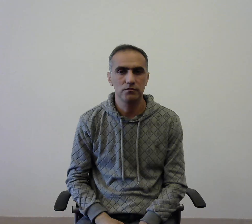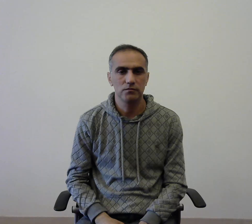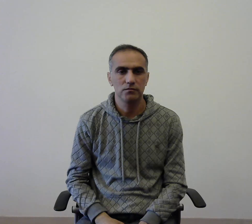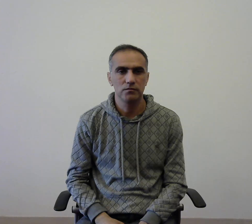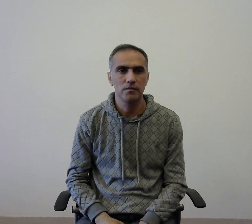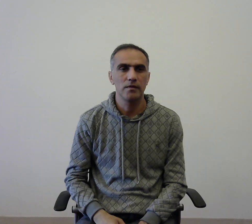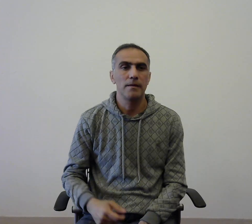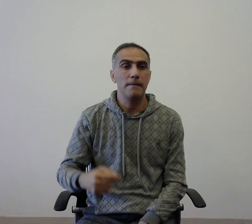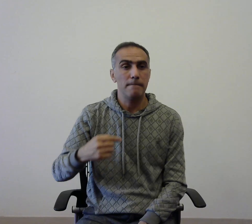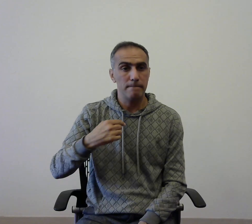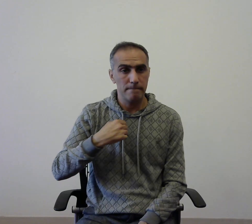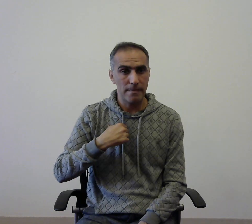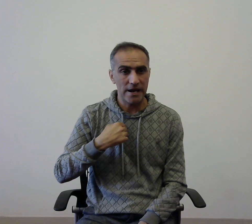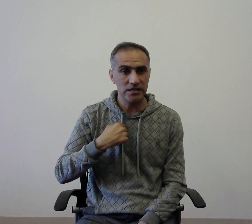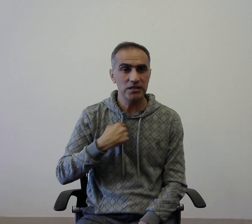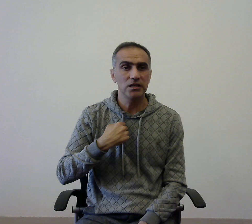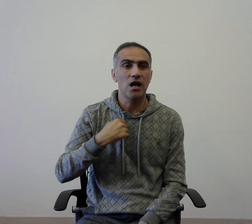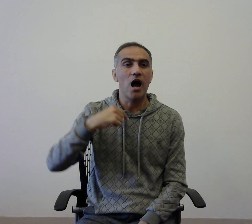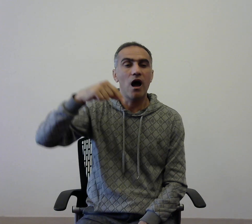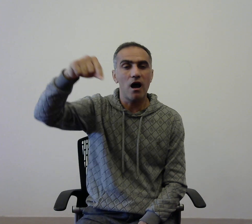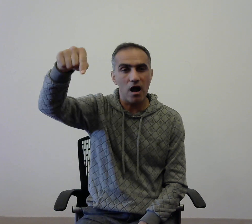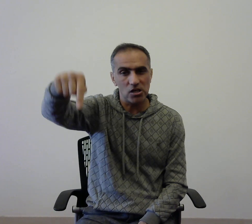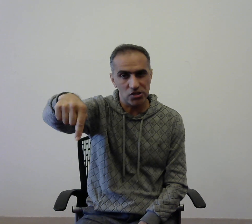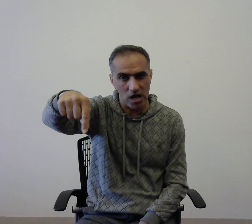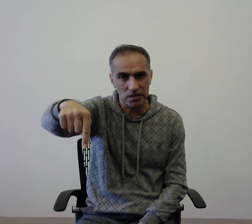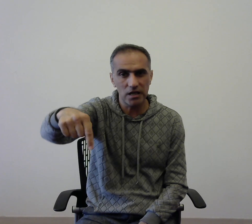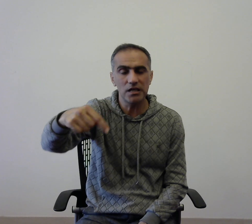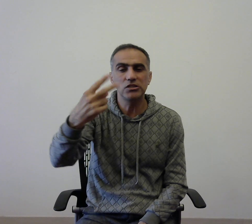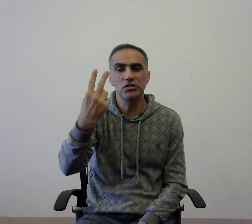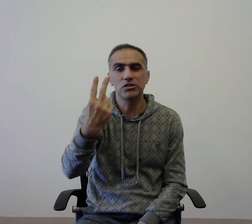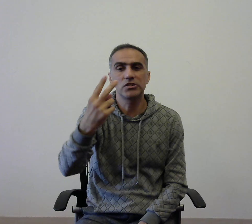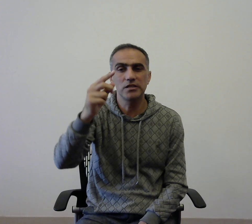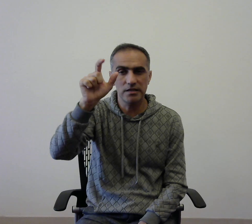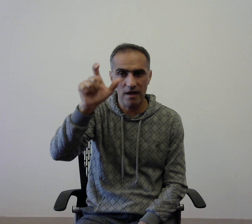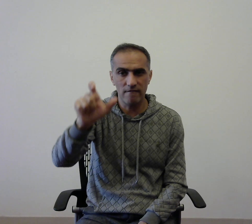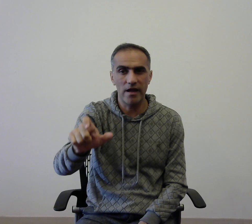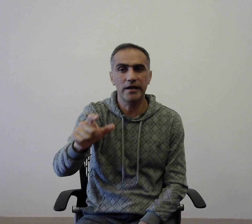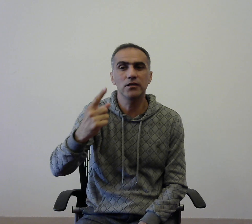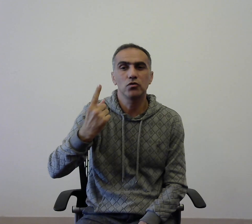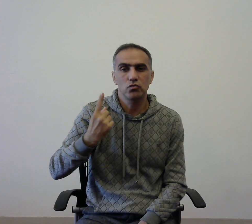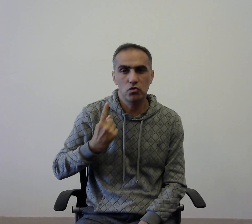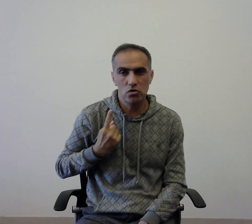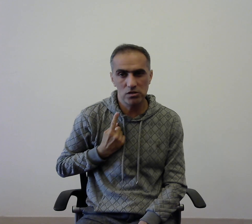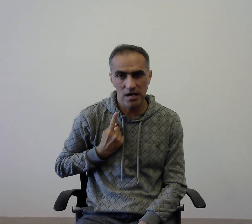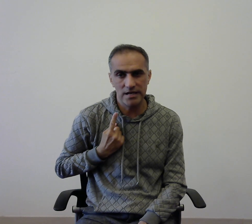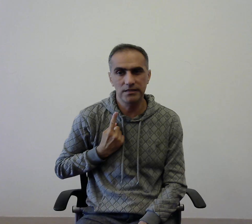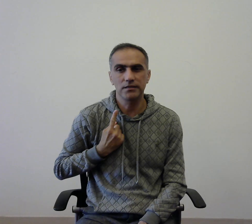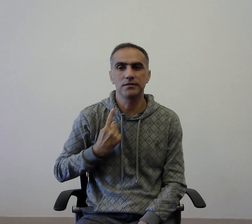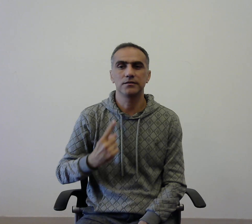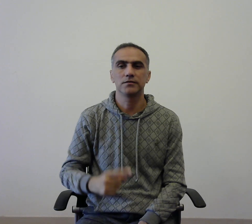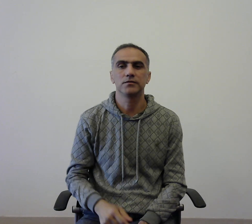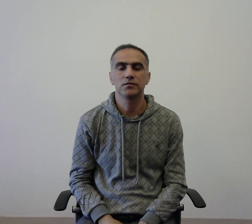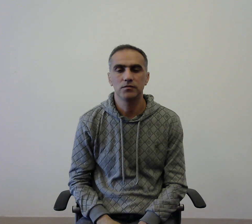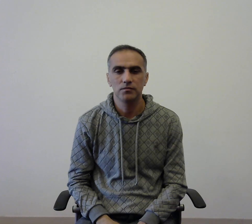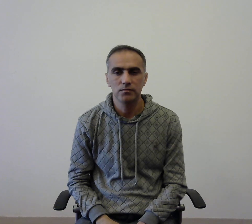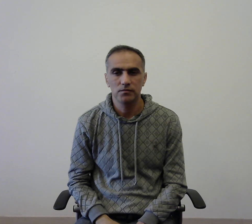Mən burdan çıxıb 28 maya gedəcəm